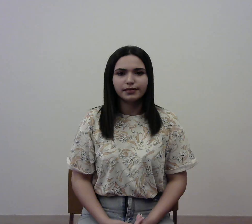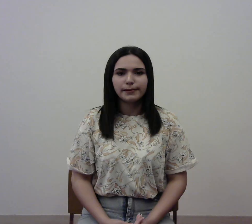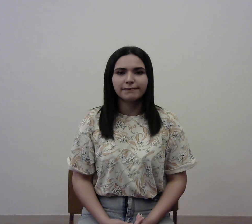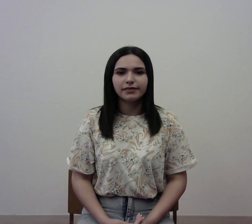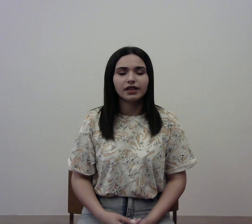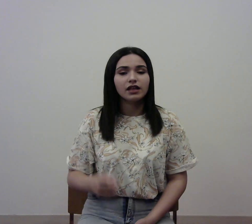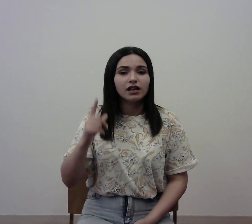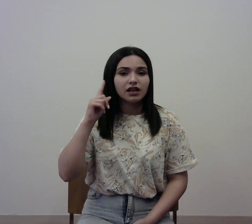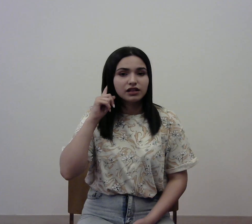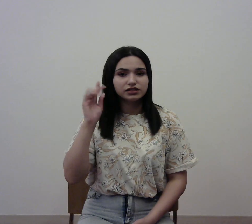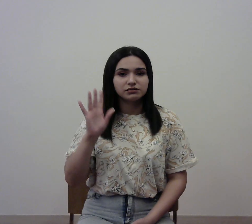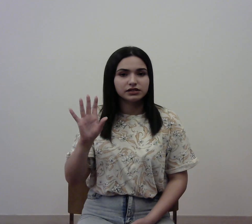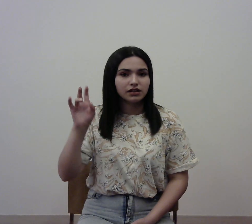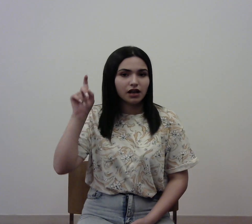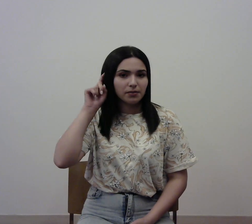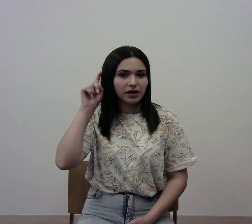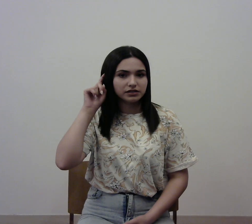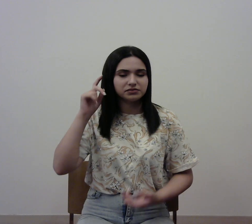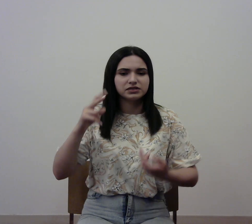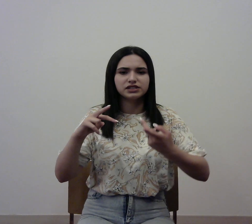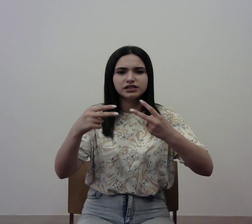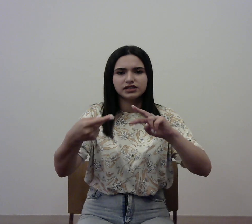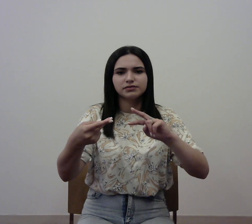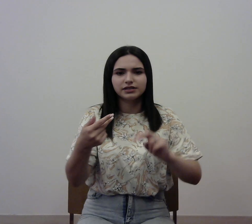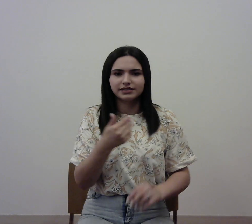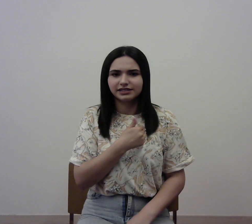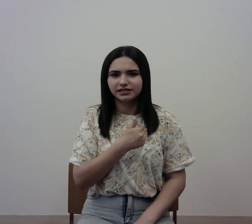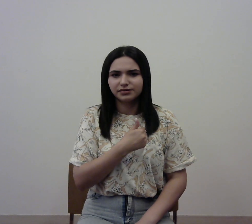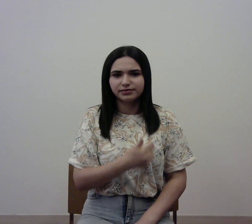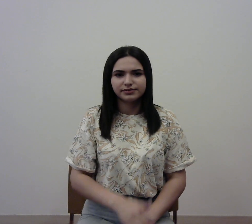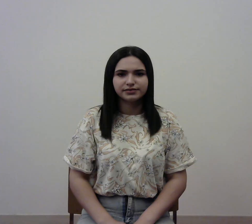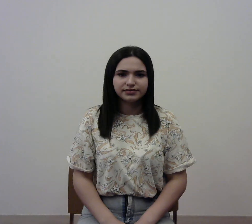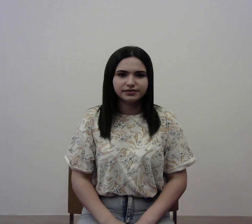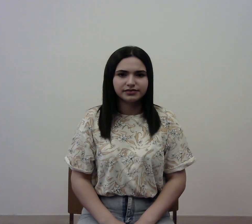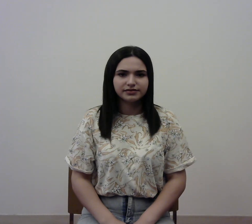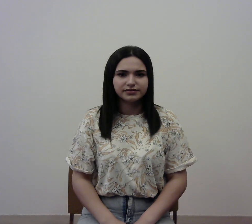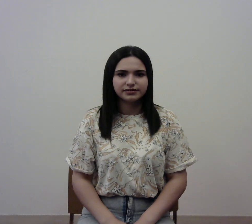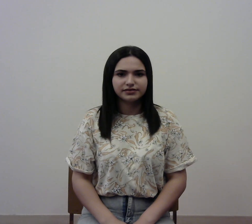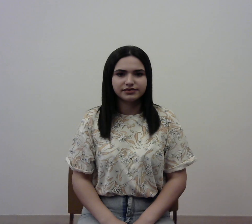Eşitmə aparatını dəyişmək istəyirəm